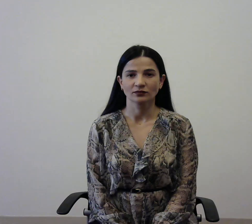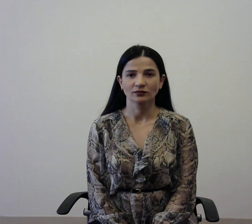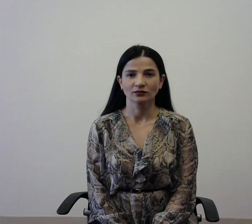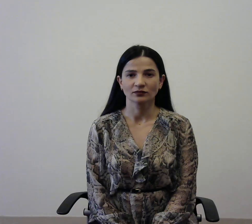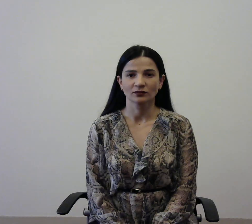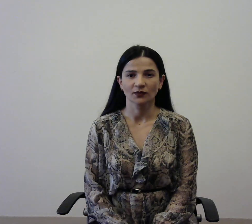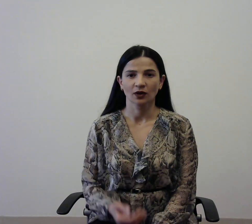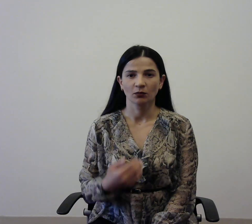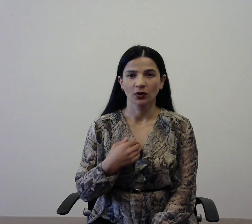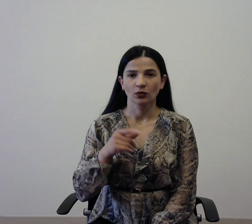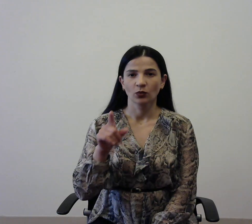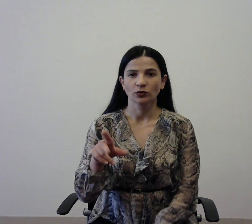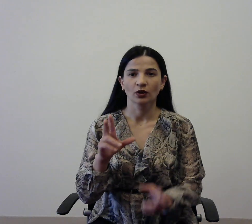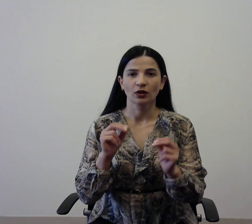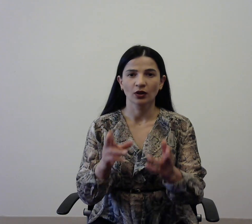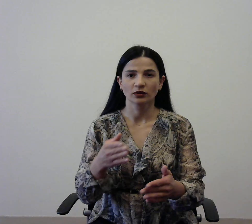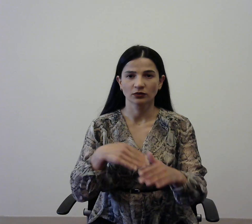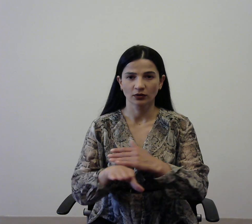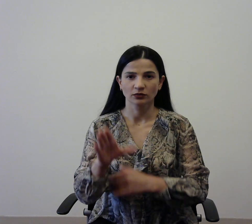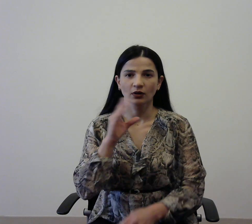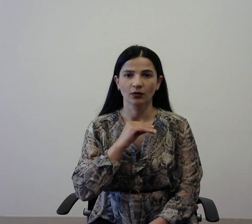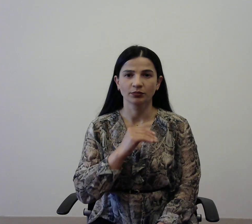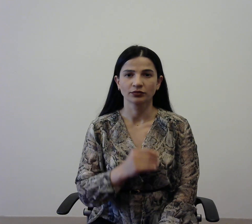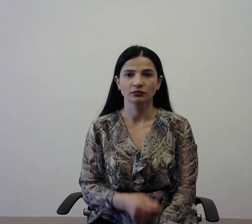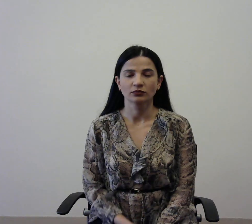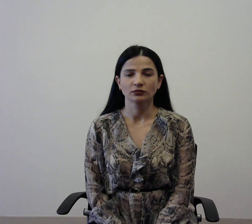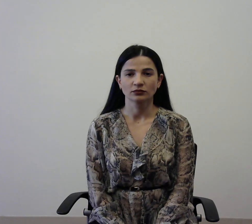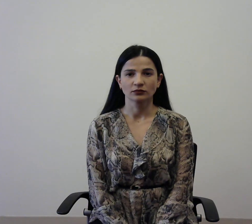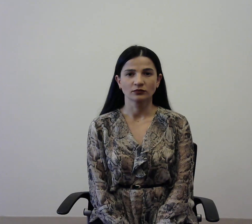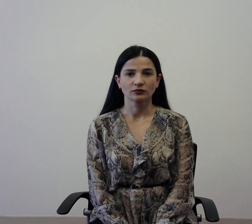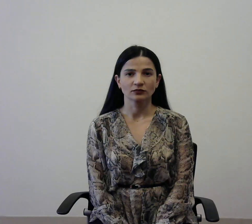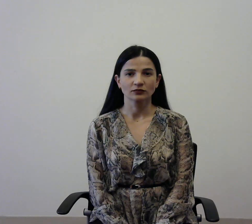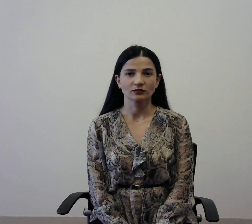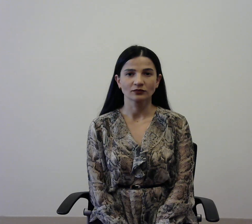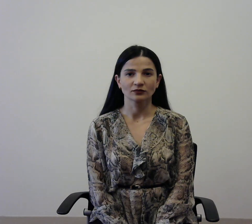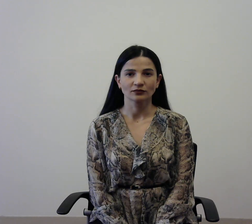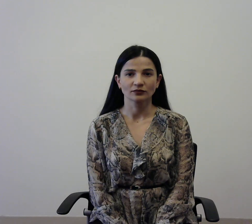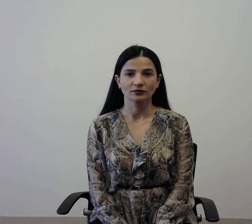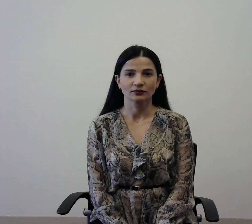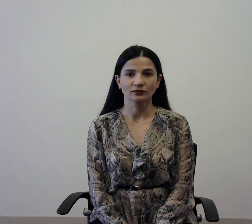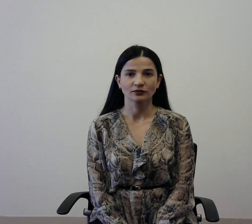Mən ora necə gedə bilərəm?